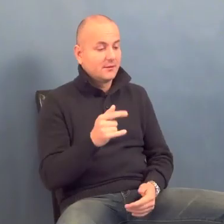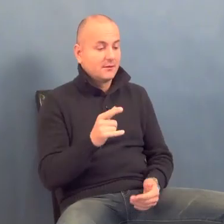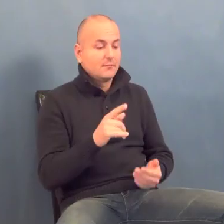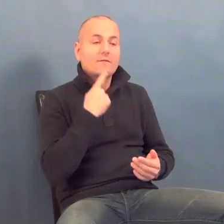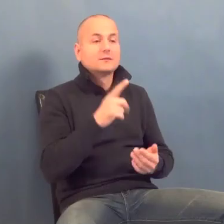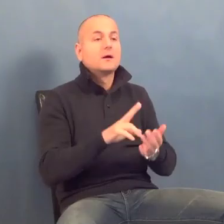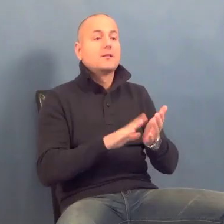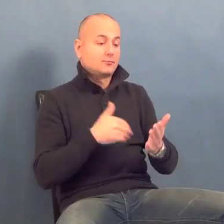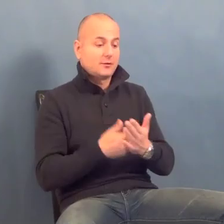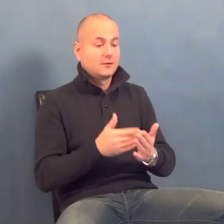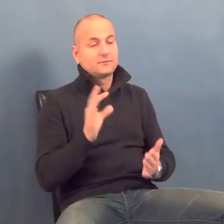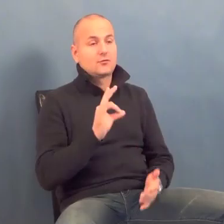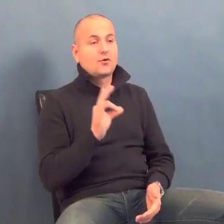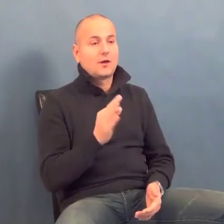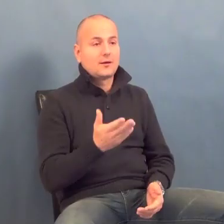Powiem, że na przykład w środę.